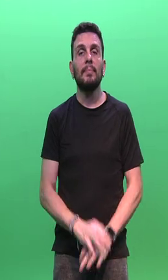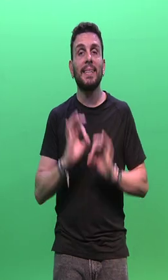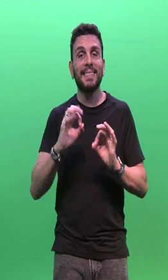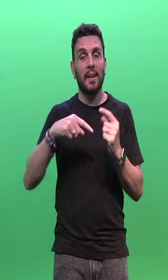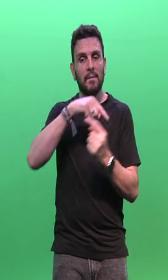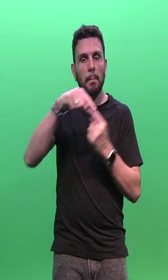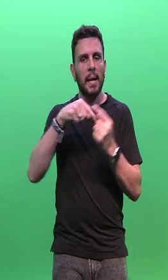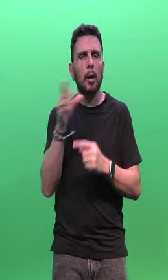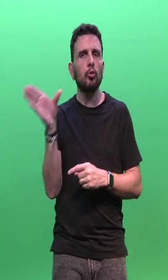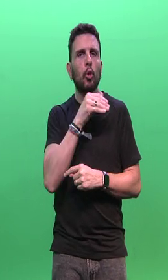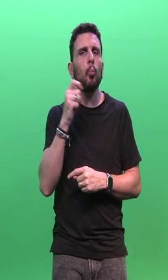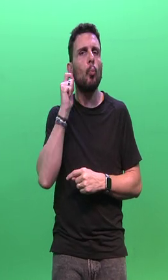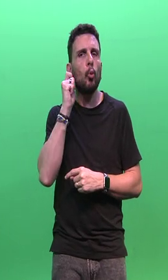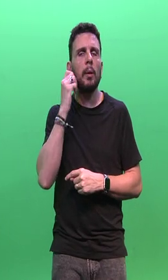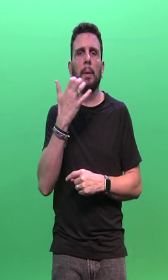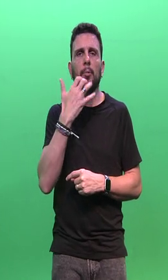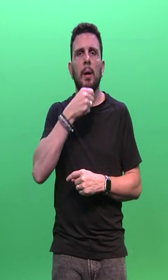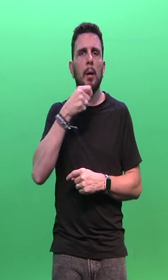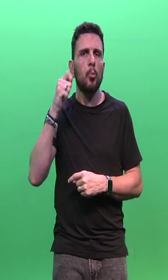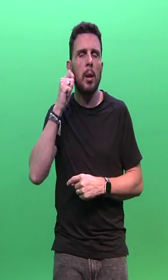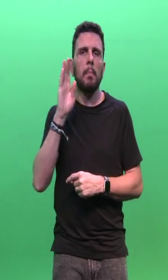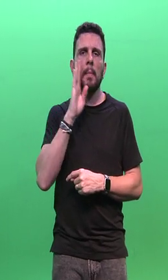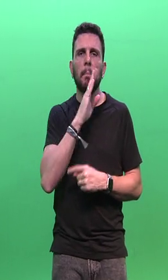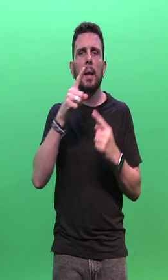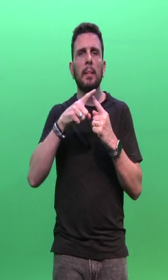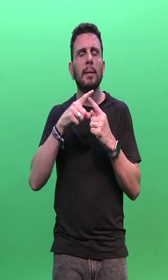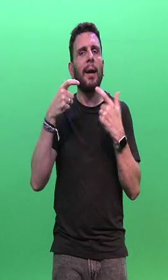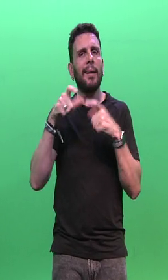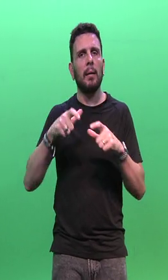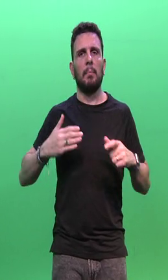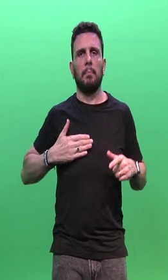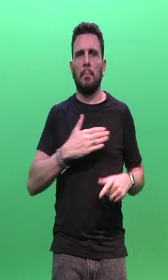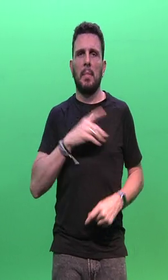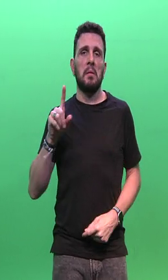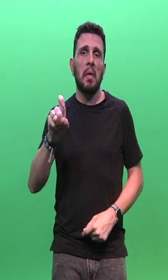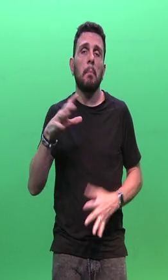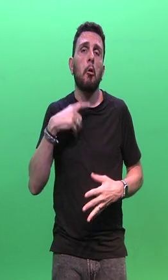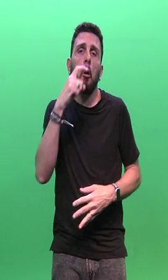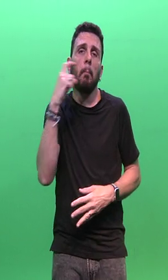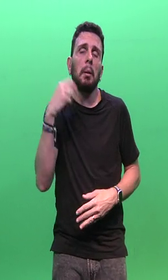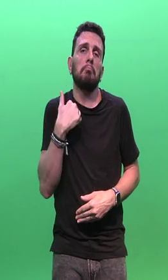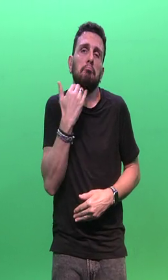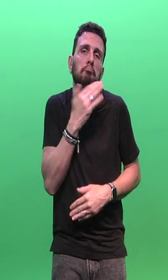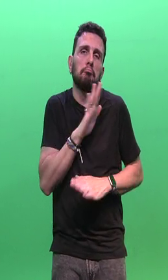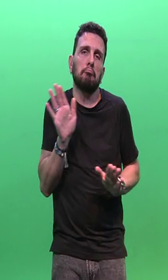Totes les dones de la meva família, l'àvia, la mare i a tieta, tenen càncer. Pel que fa als homes no se sap.